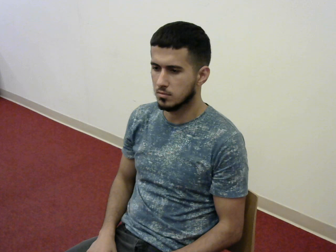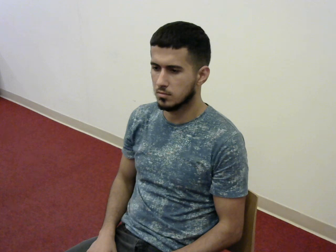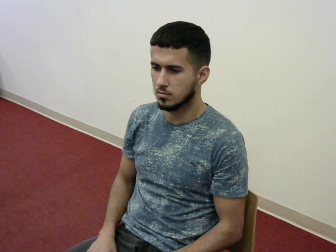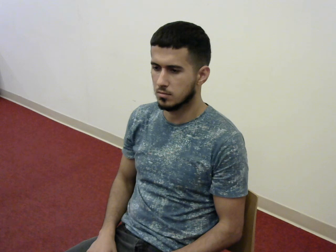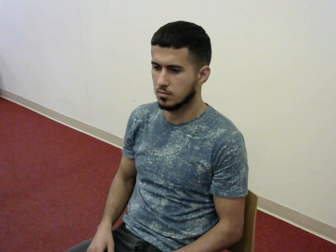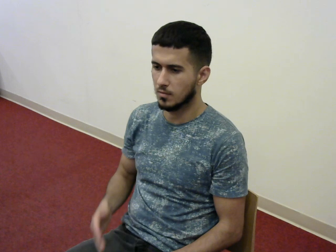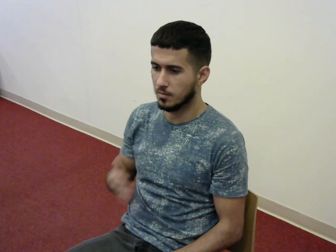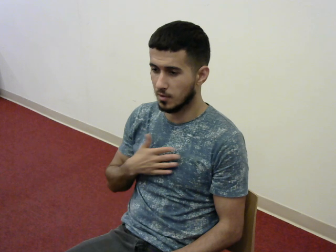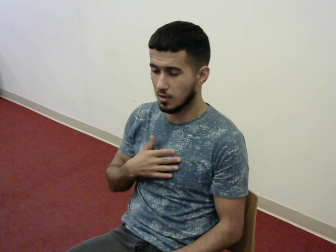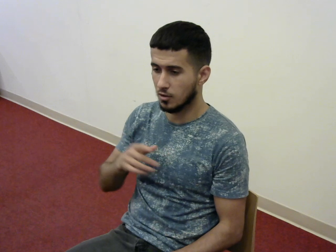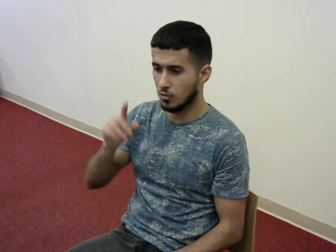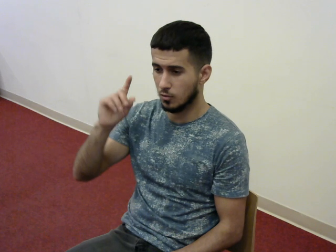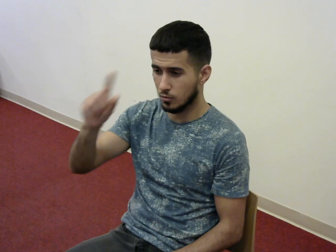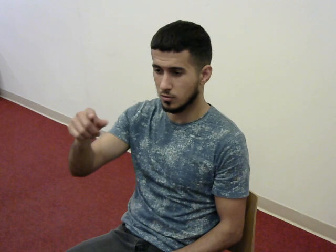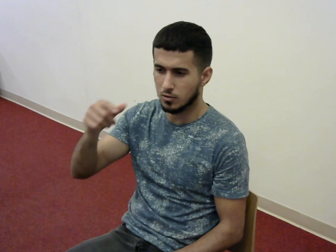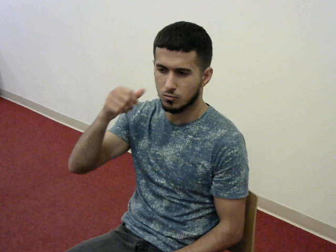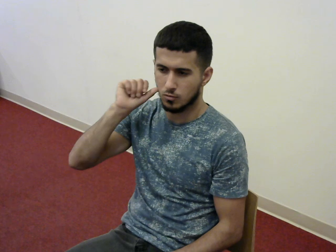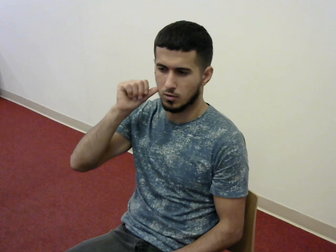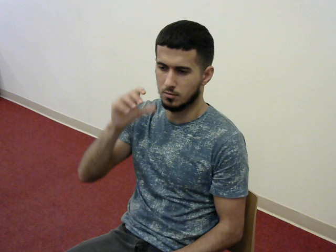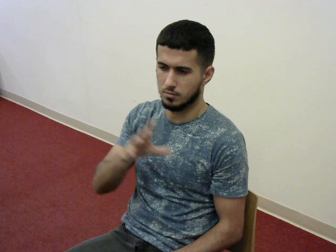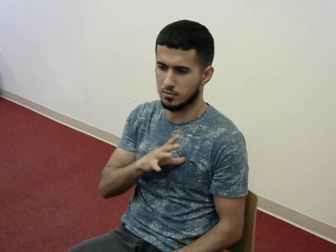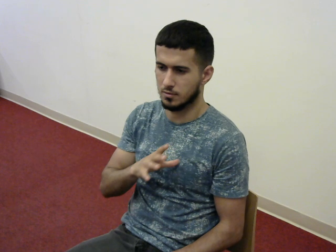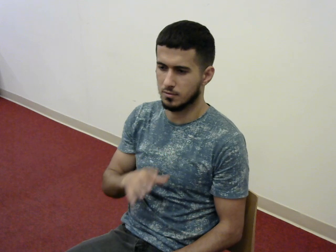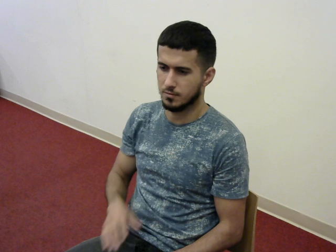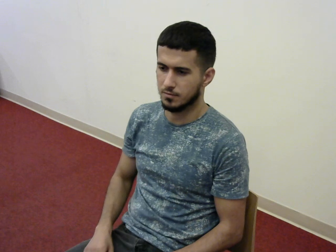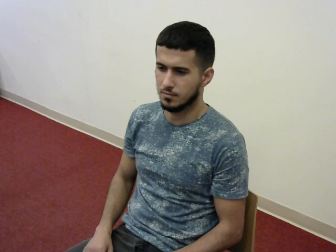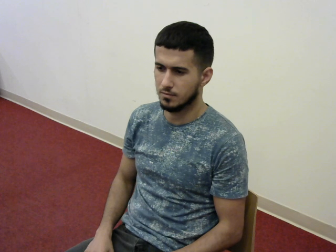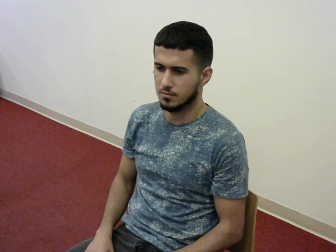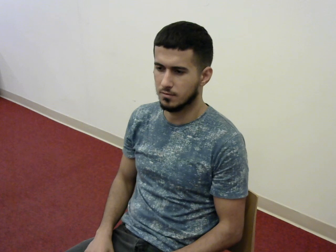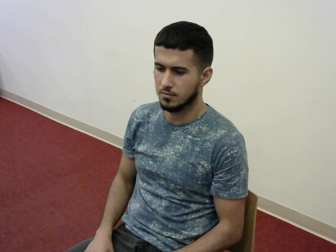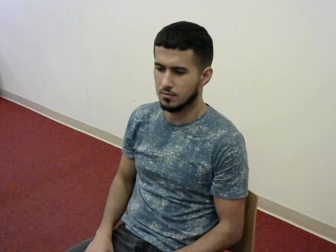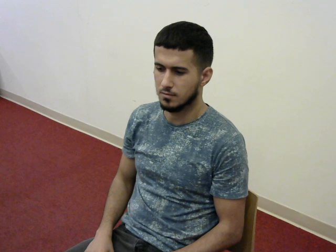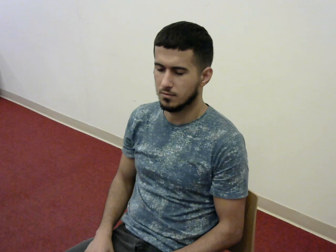Mən orda dünən olmuşam